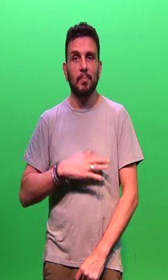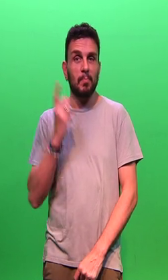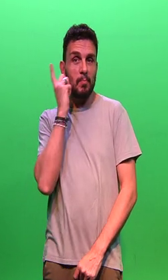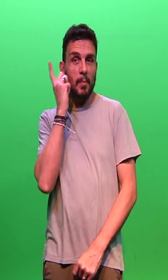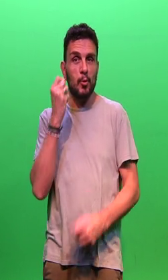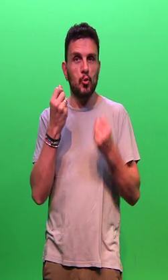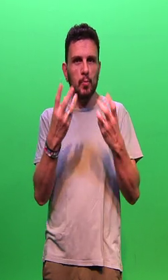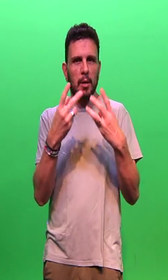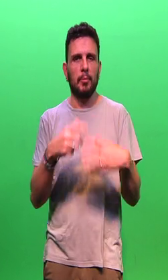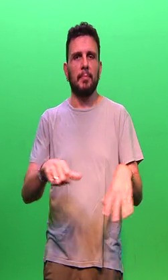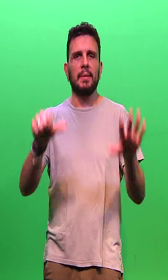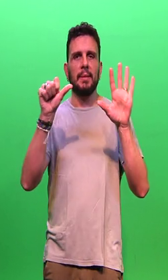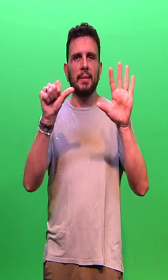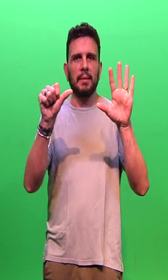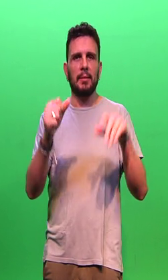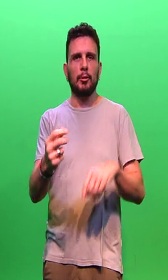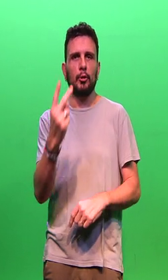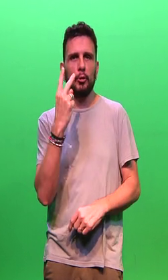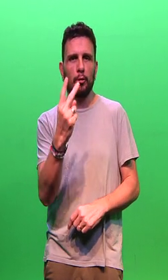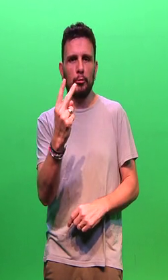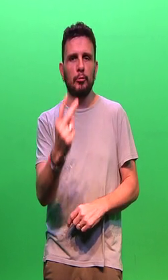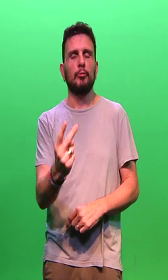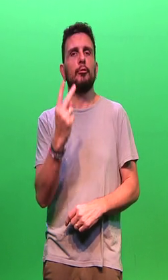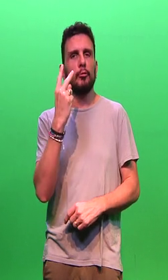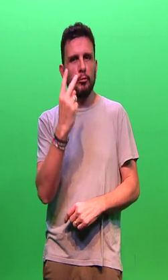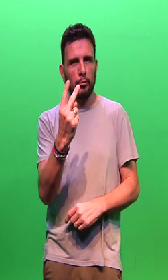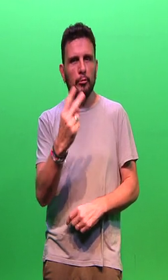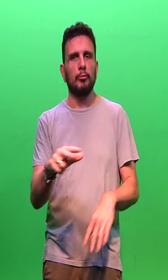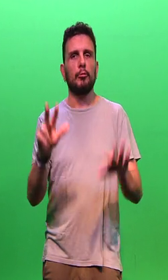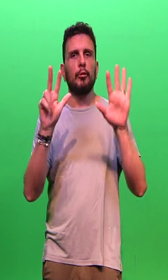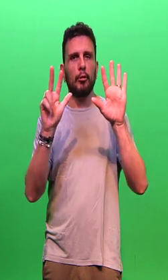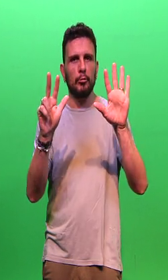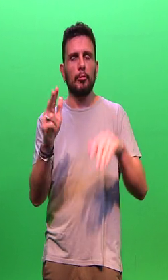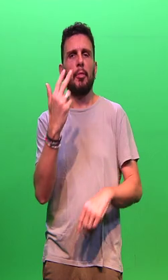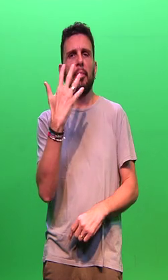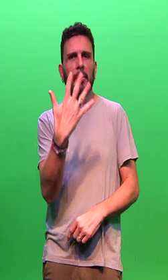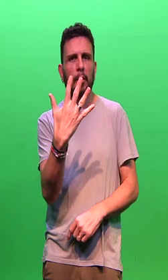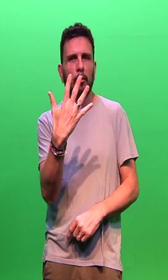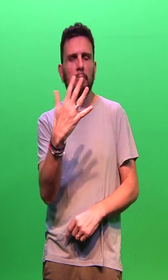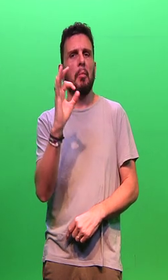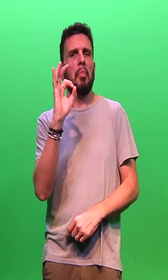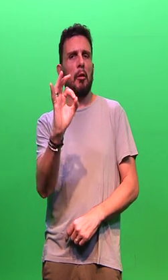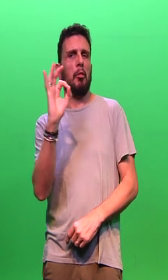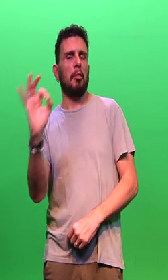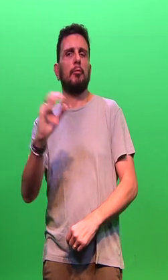El meu número de mòbil és el sis dos dos vuit cince zero zero.